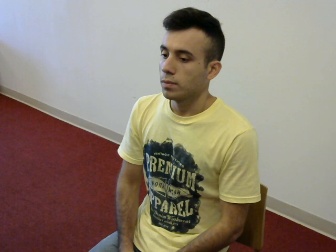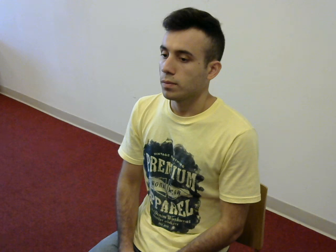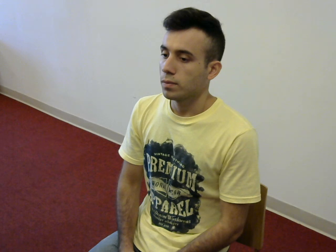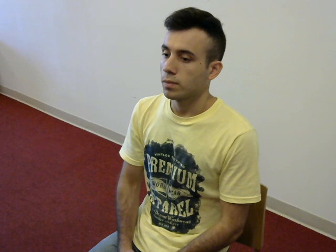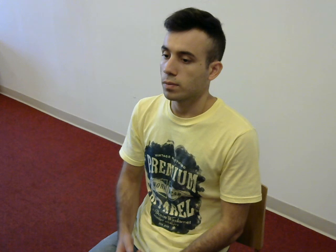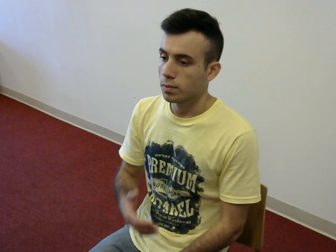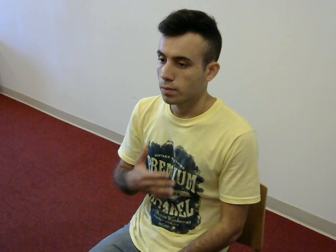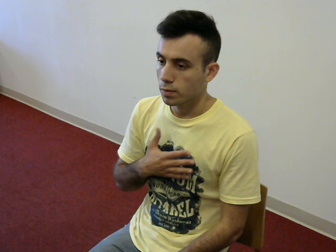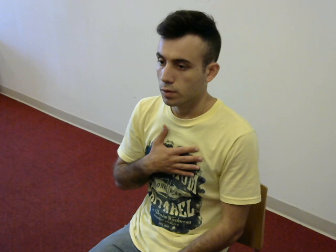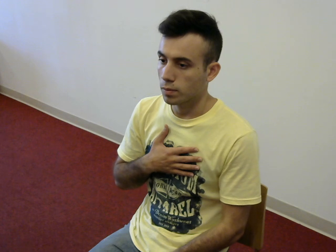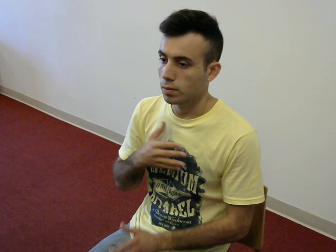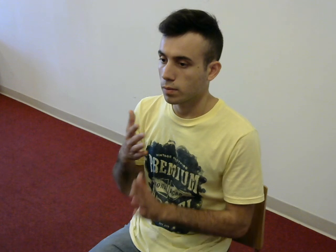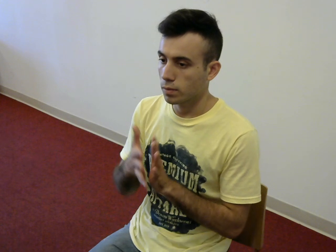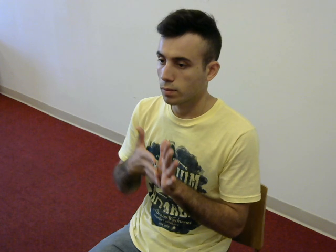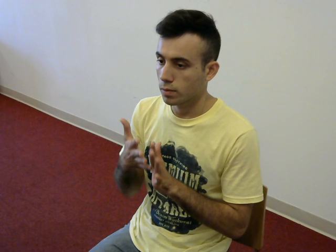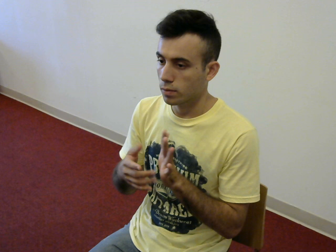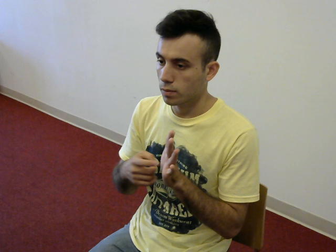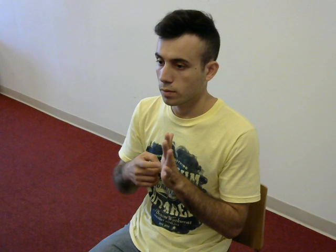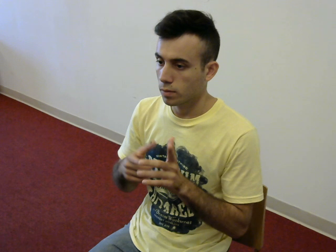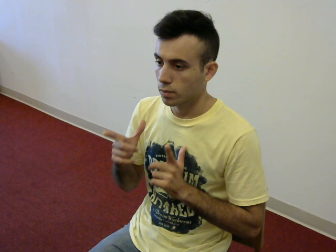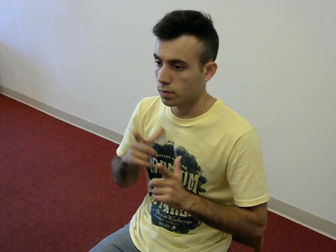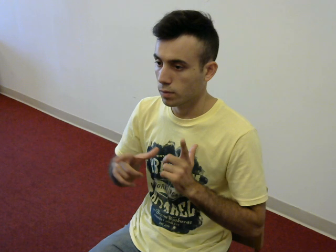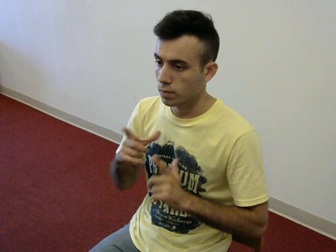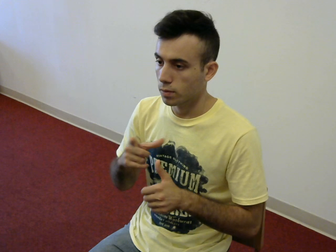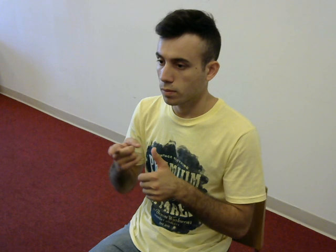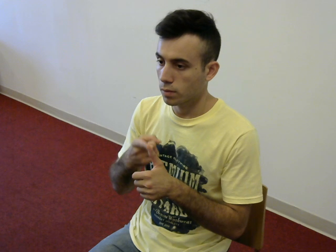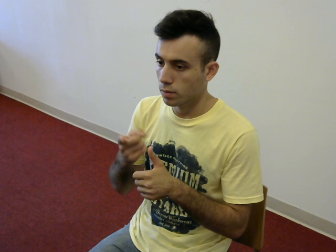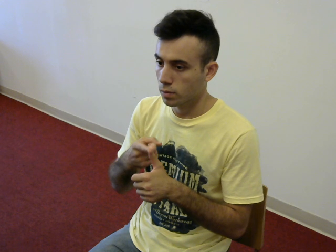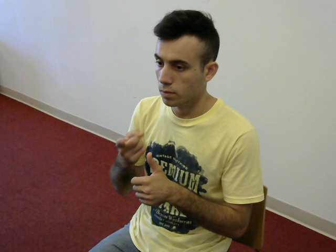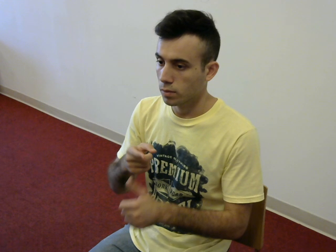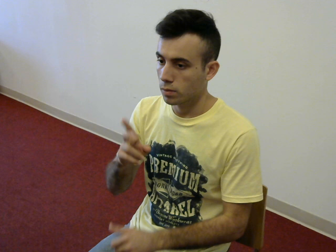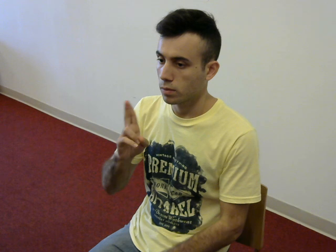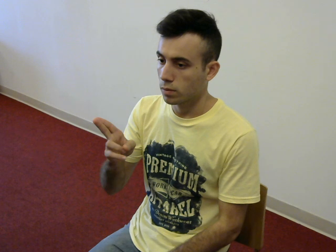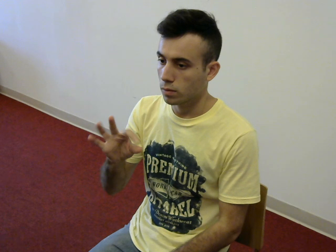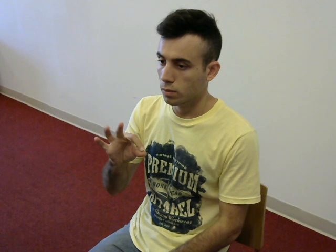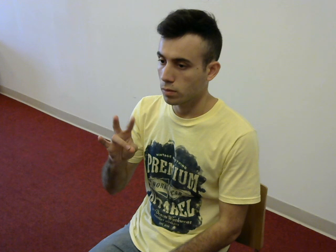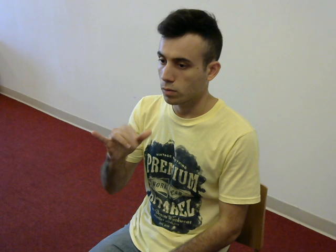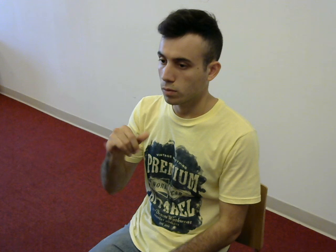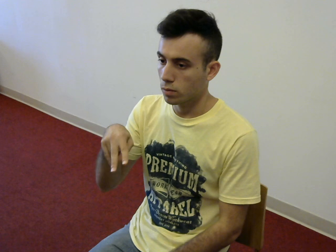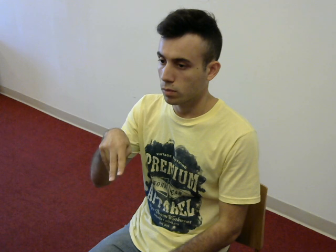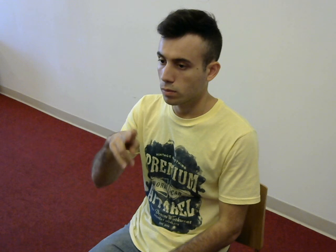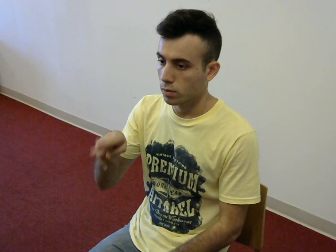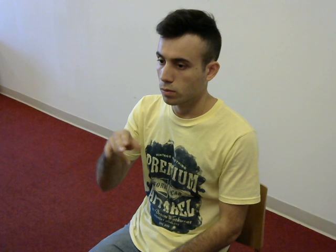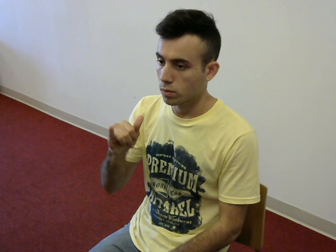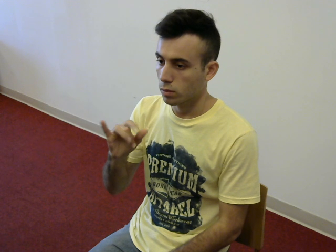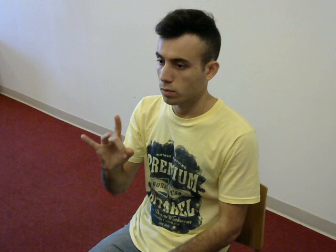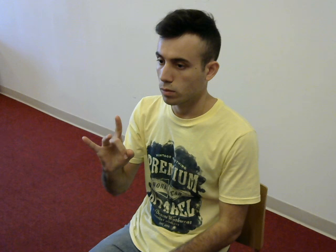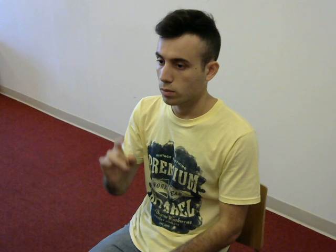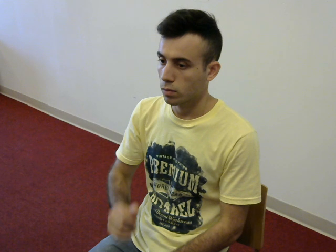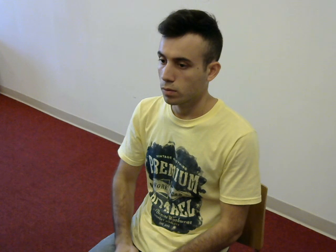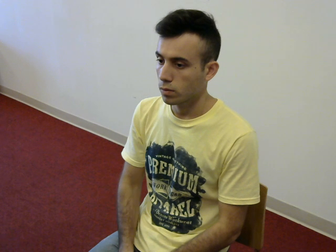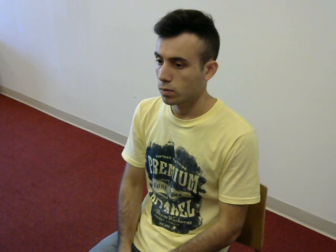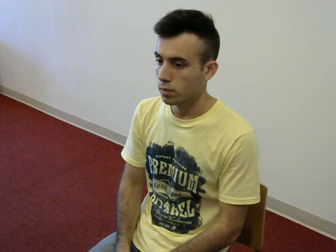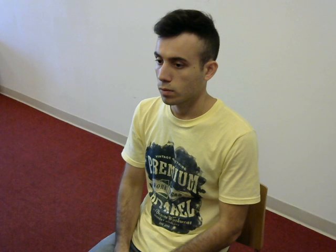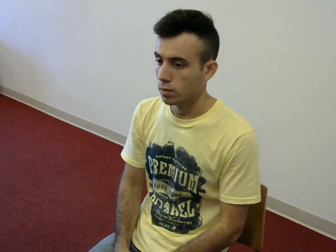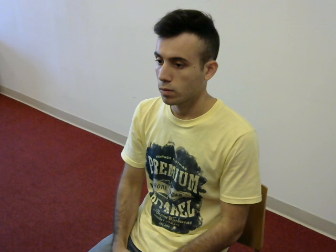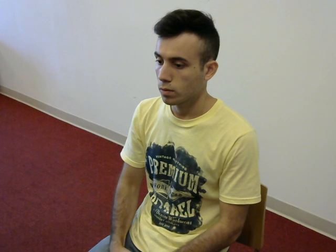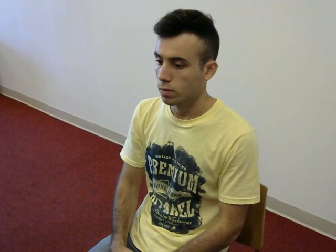Mənim işarə dili müəlliməmin adı Könüldür